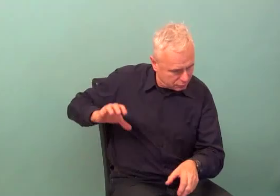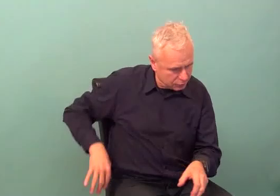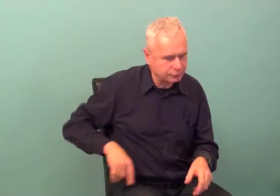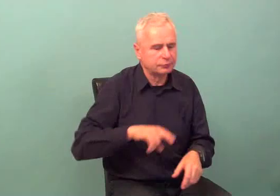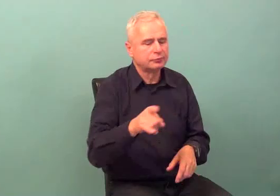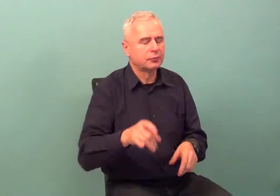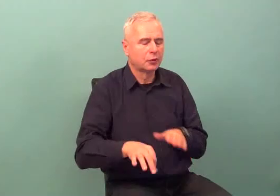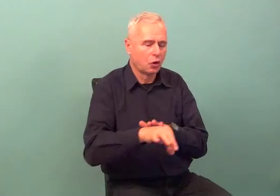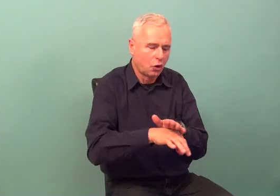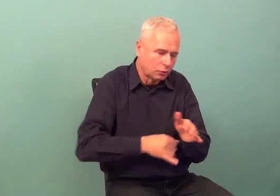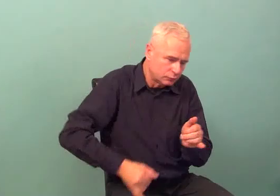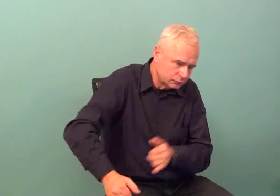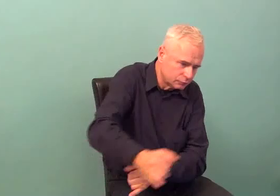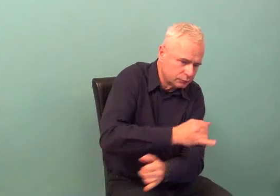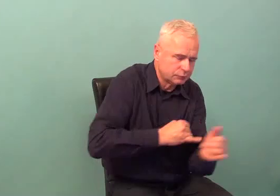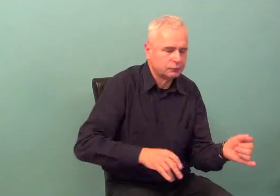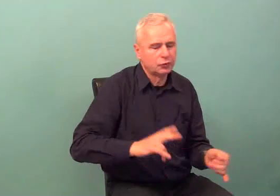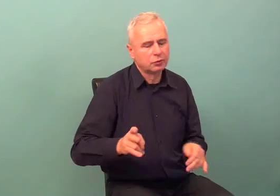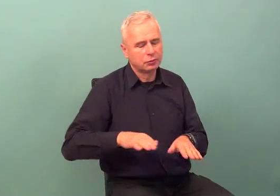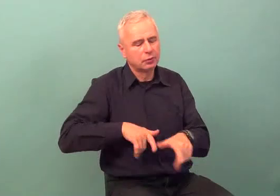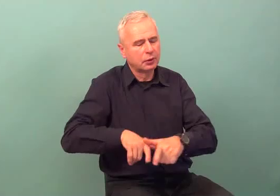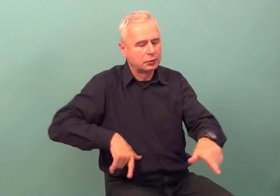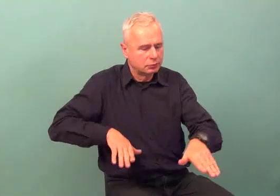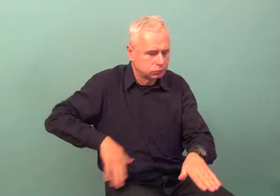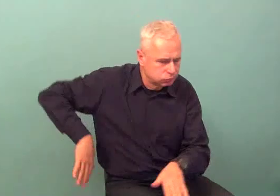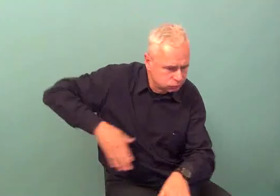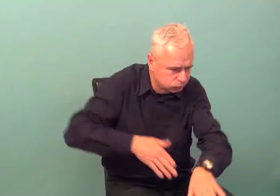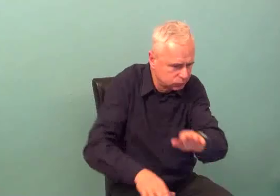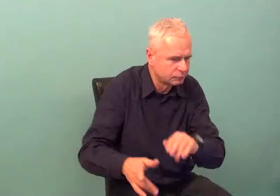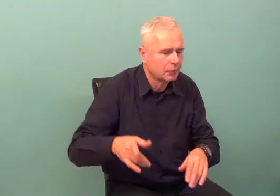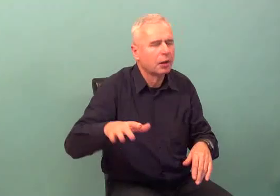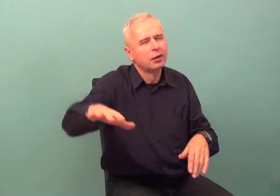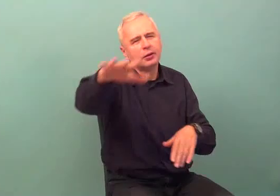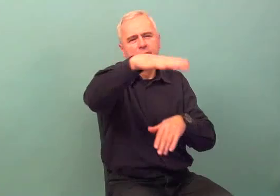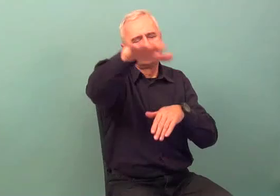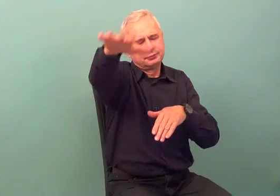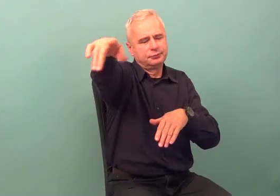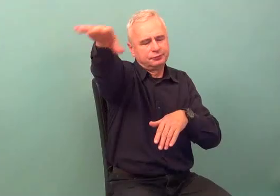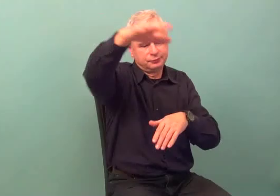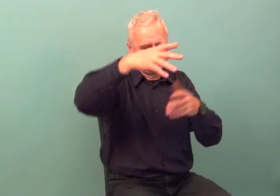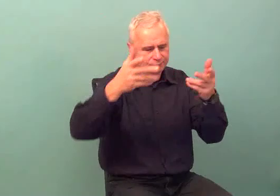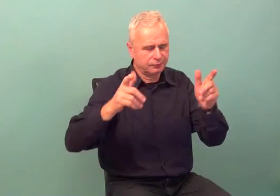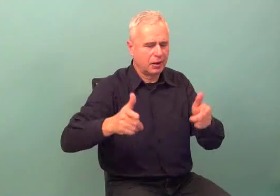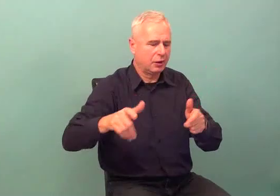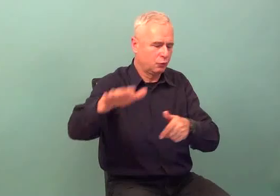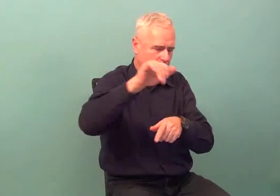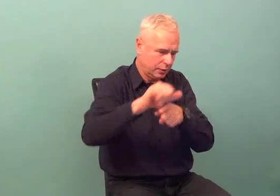Ktoś jeździ na rolkach, drugi obrazek to osoba jadąca na deskorolce gdzieś w parku.